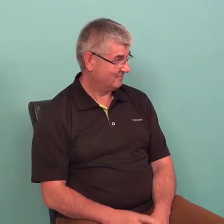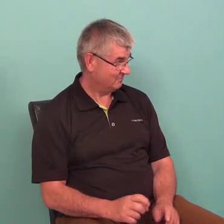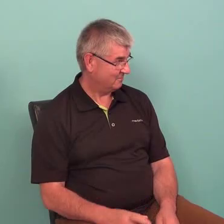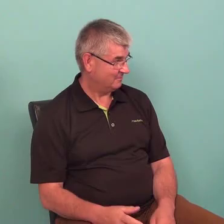Zaczynamy.